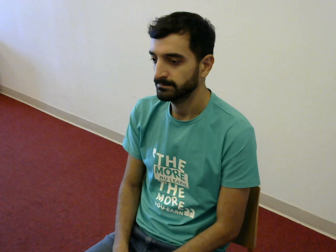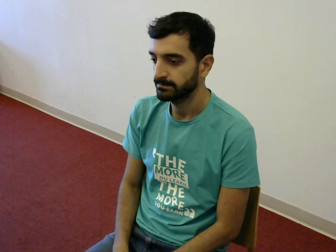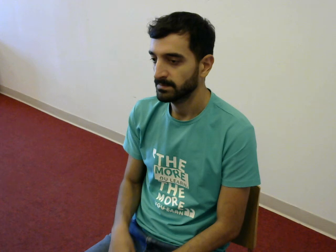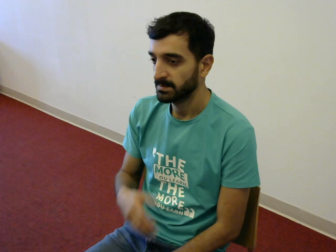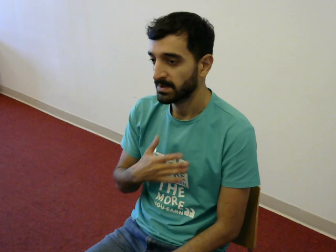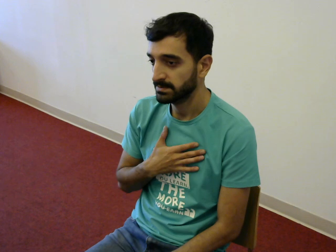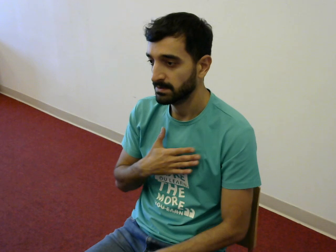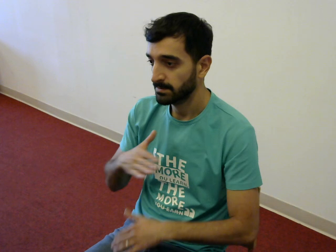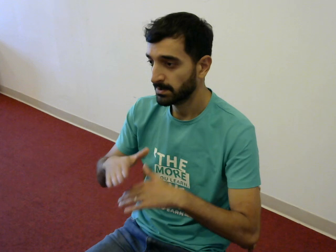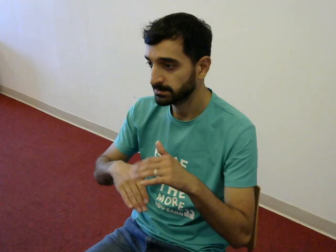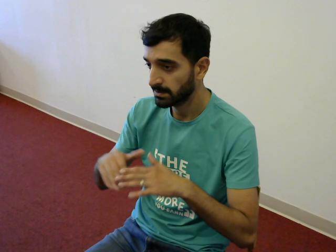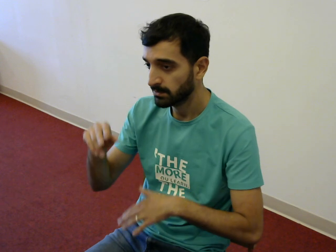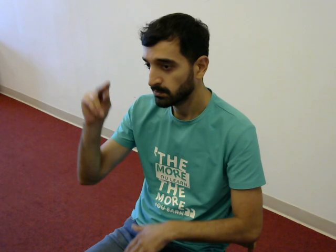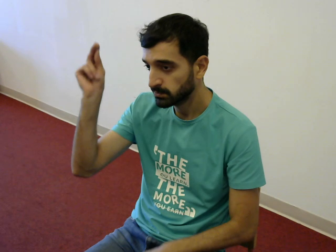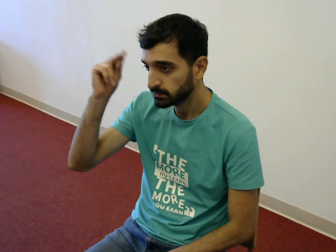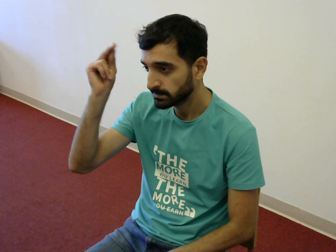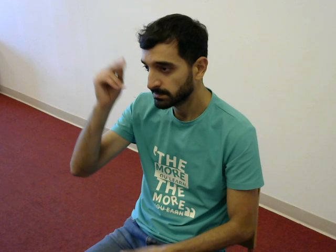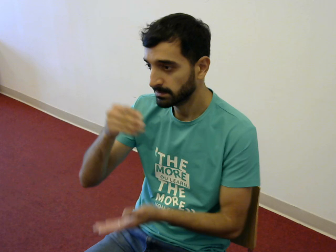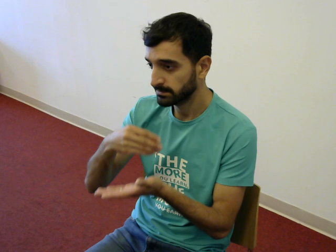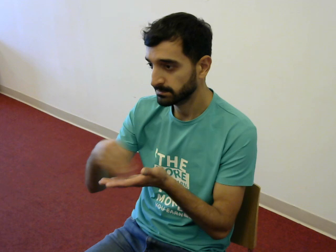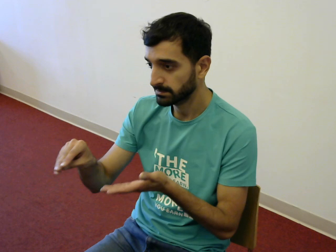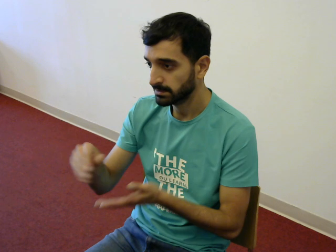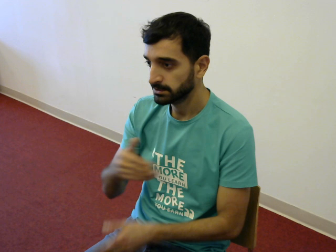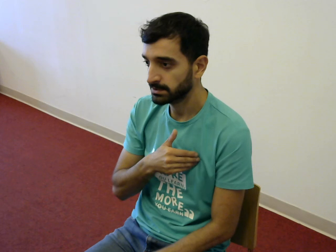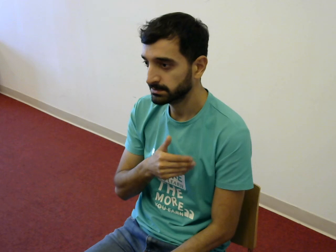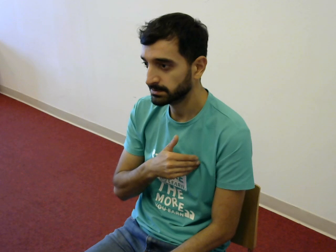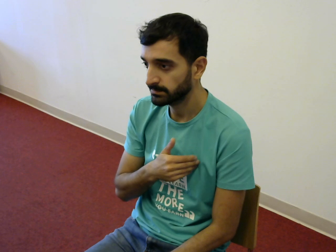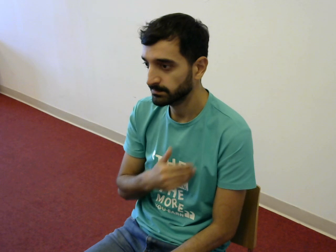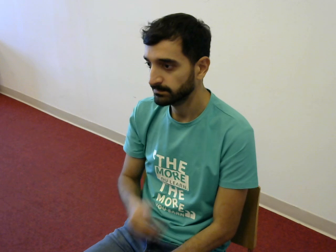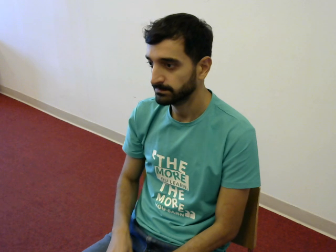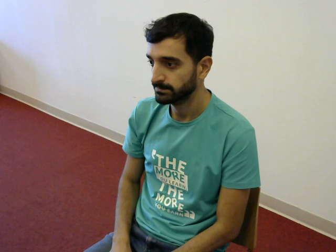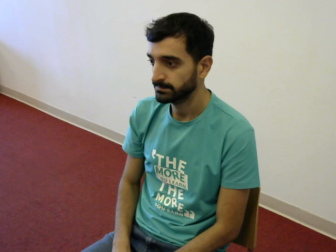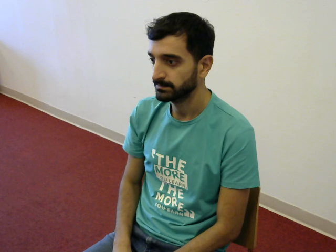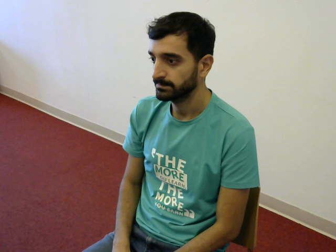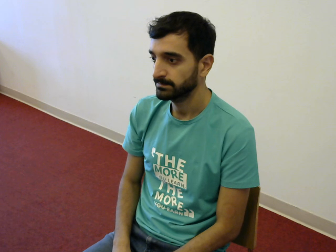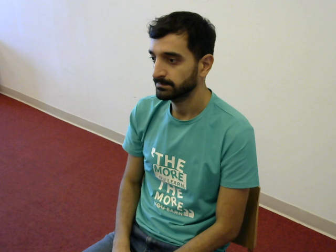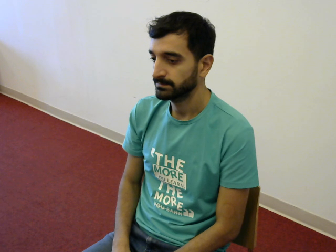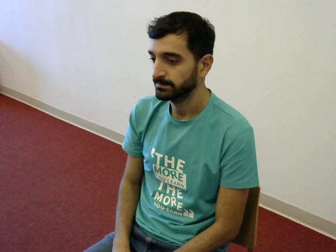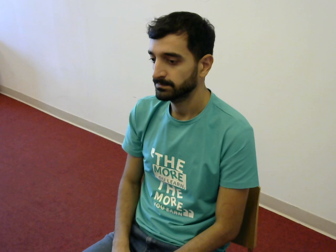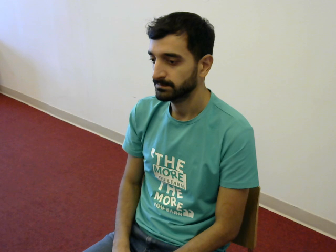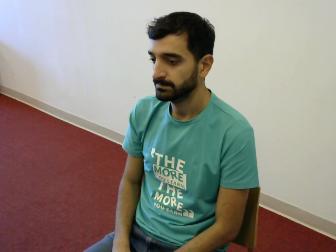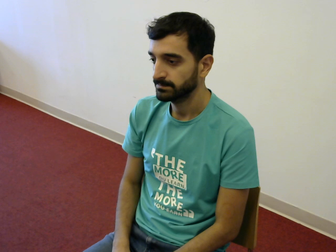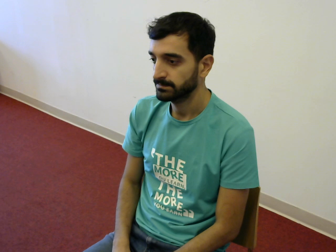Mən peşə təhsili almaq istəyirəm